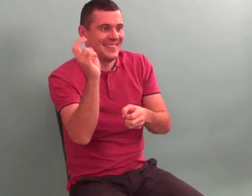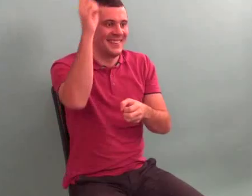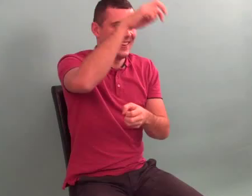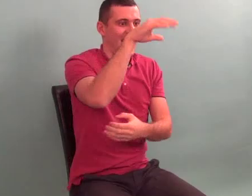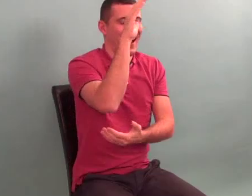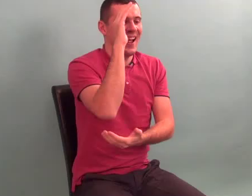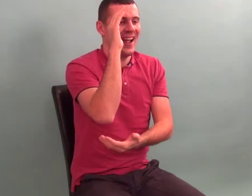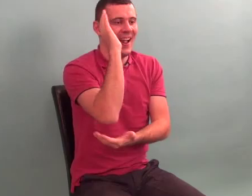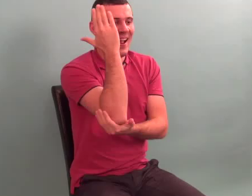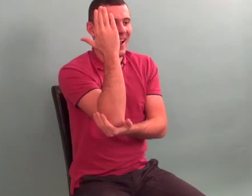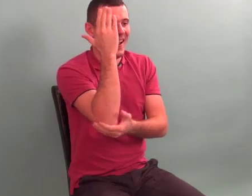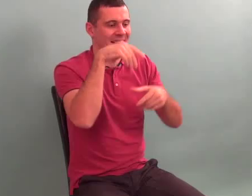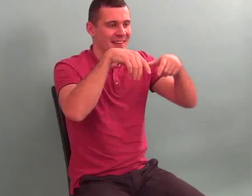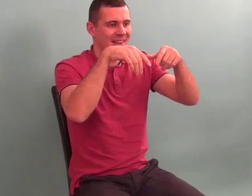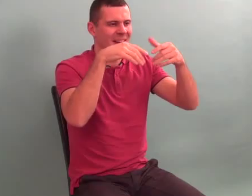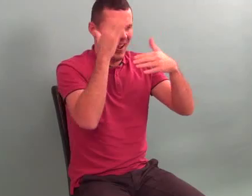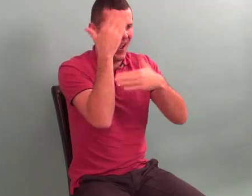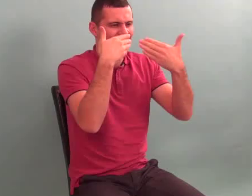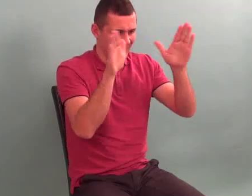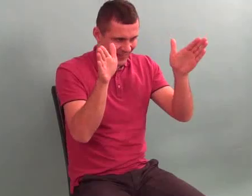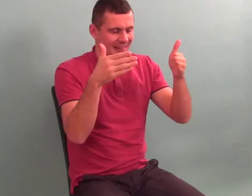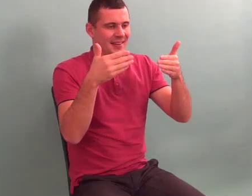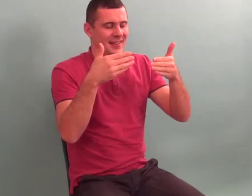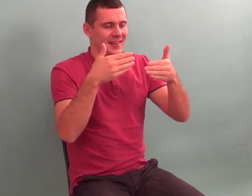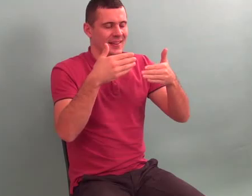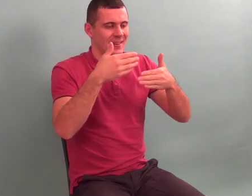Okno było otwarte.